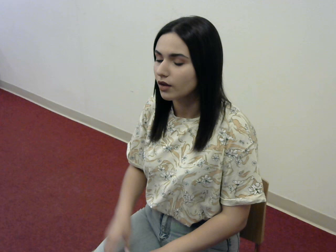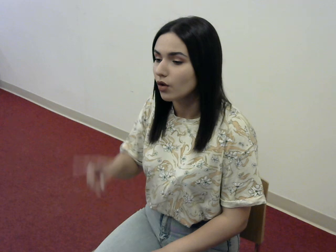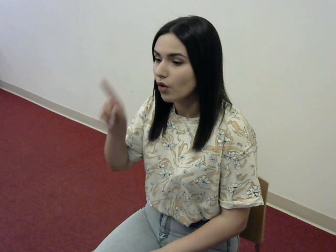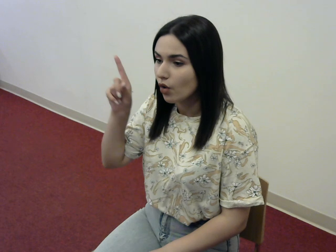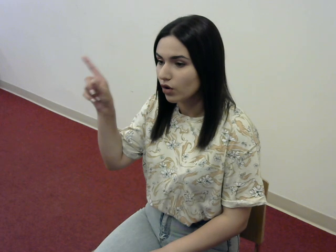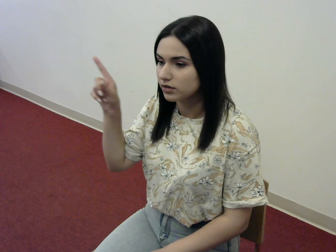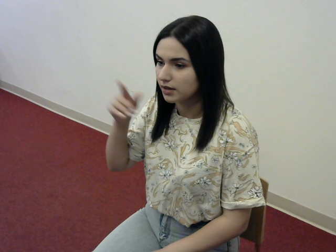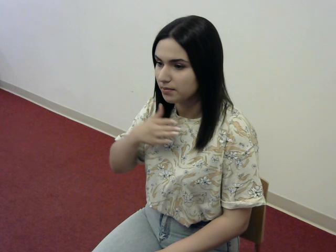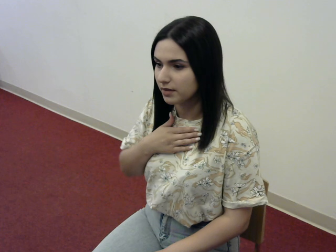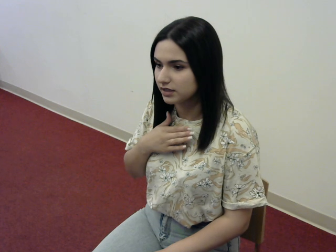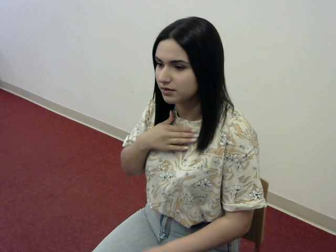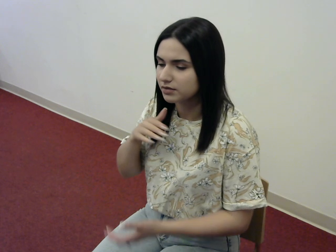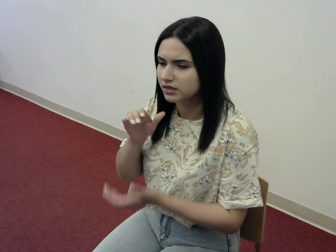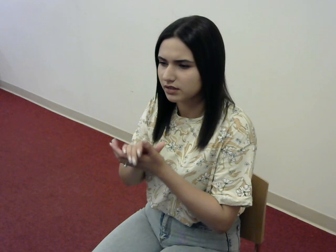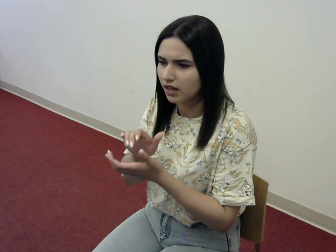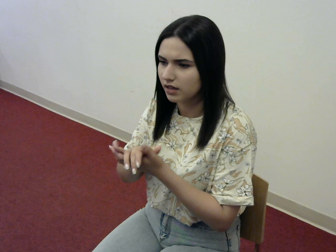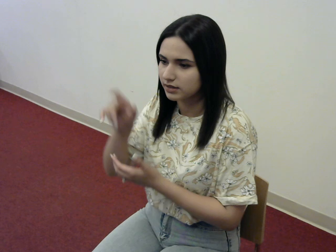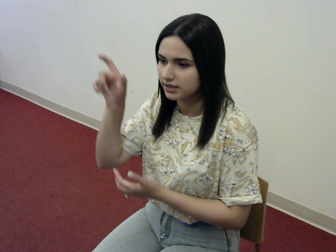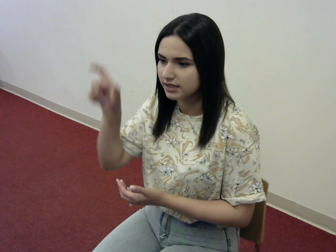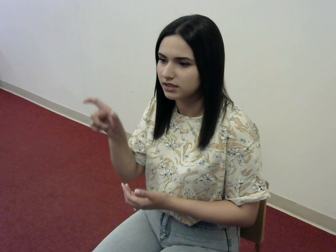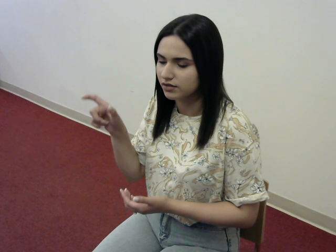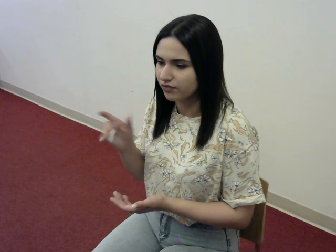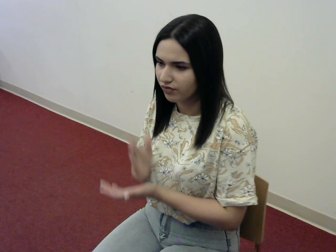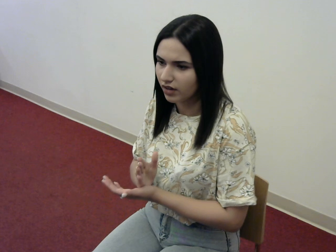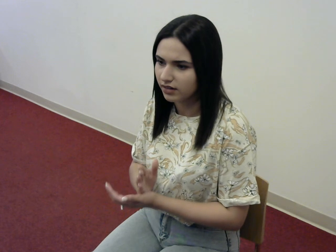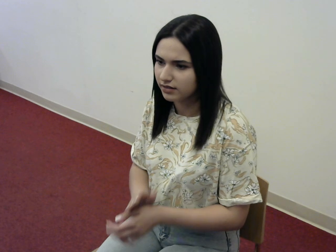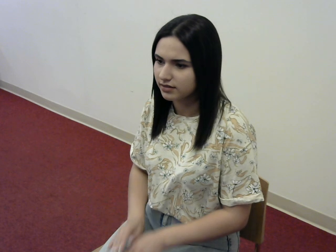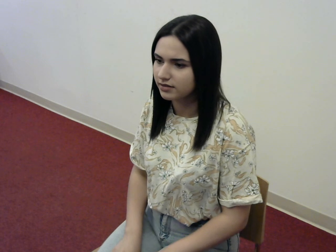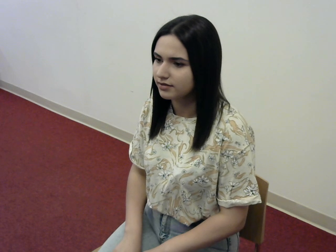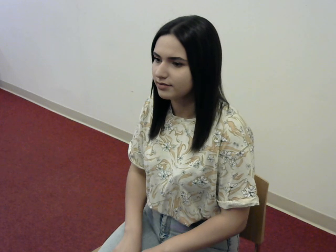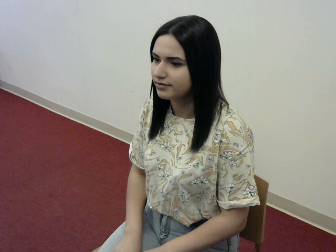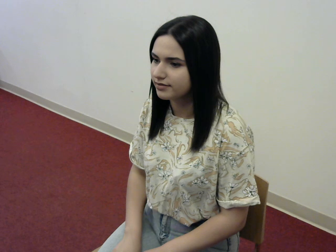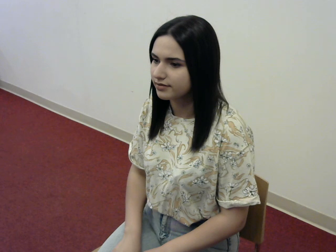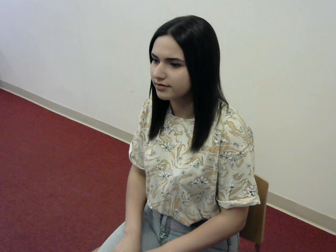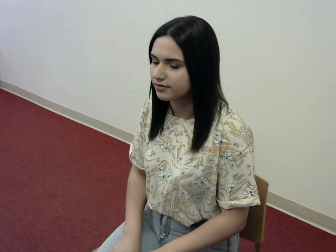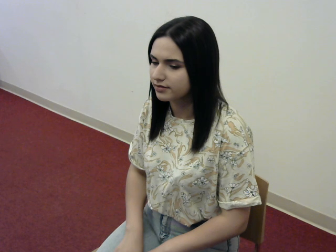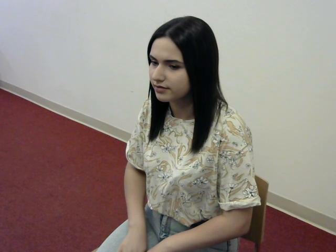Orda mənim tanıdığım insanlar var